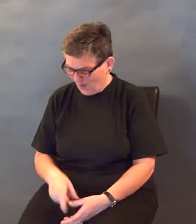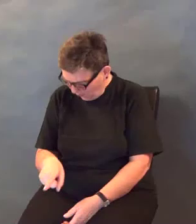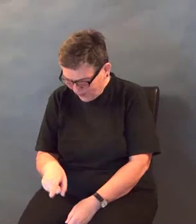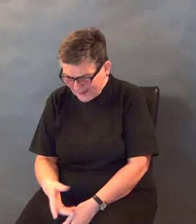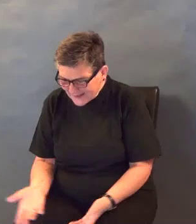Tutaj?